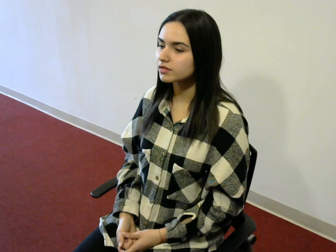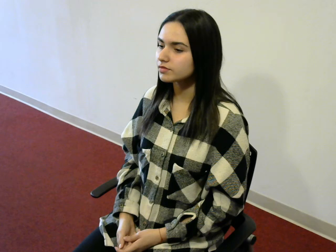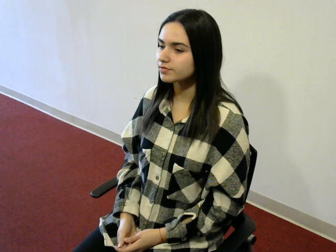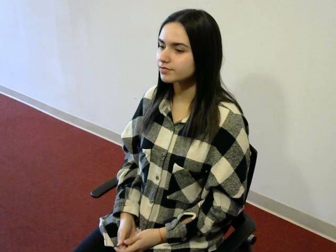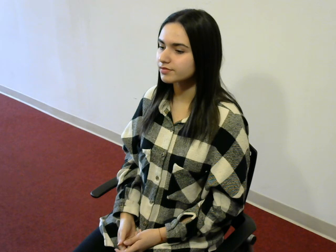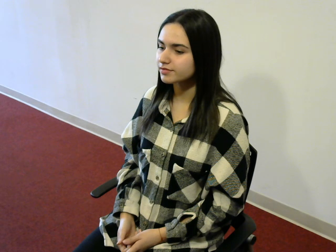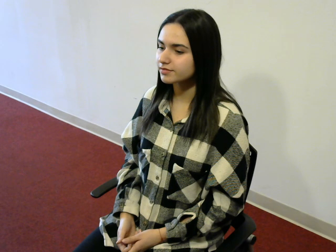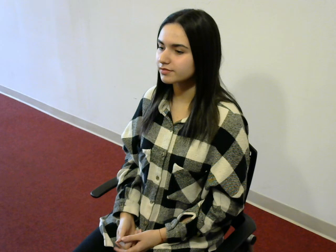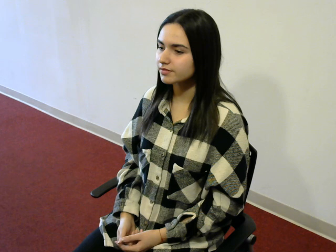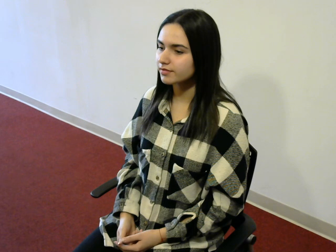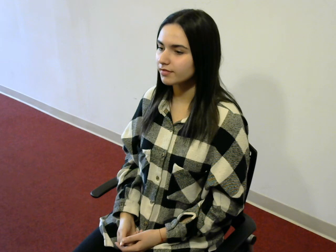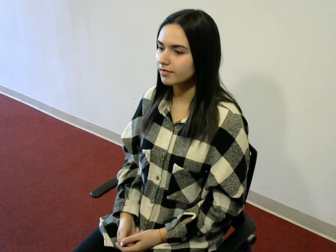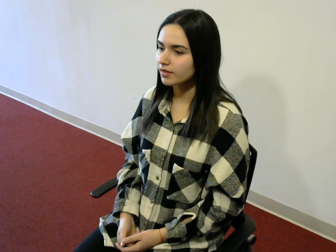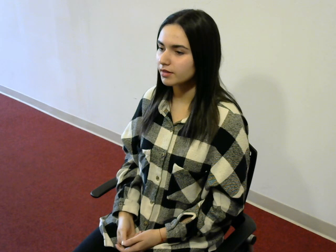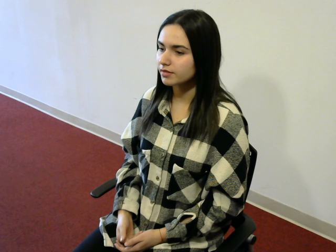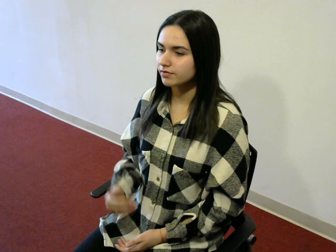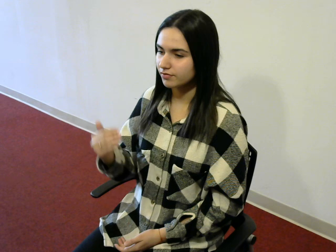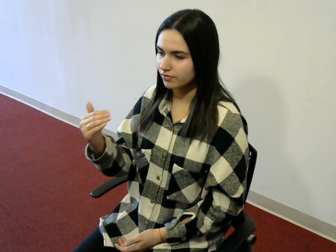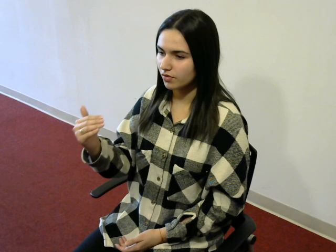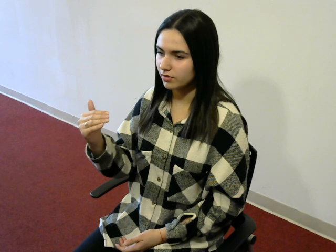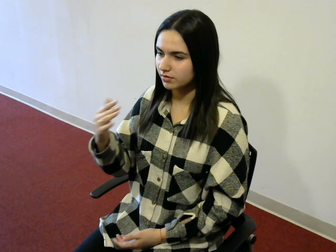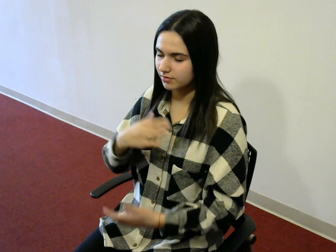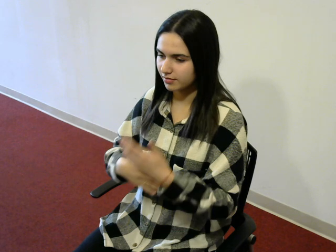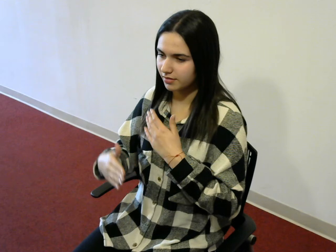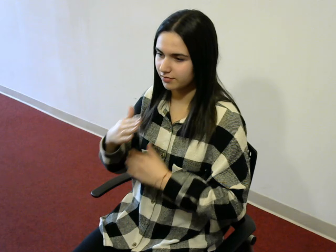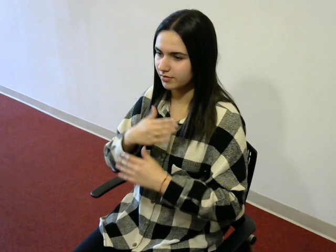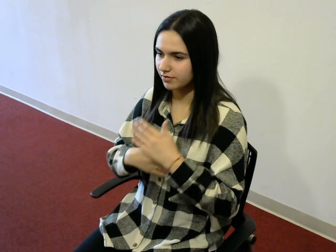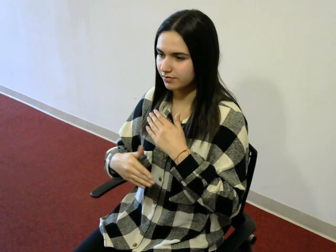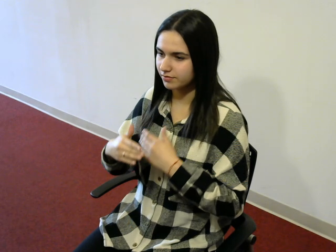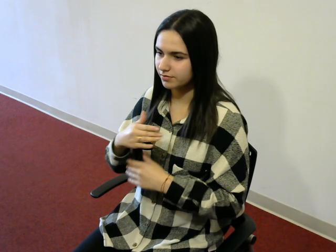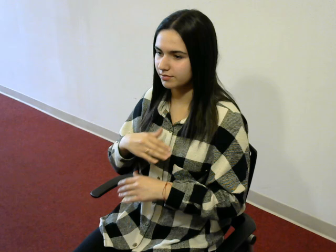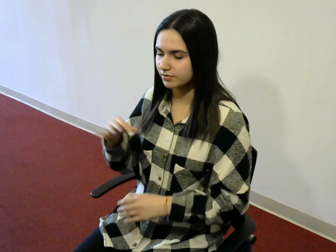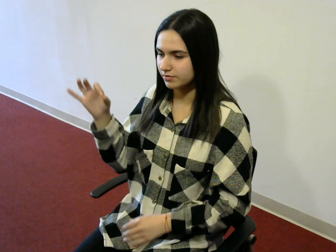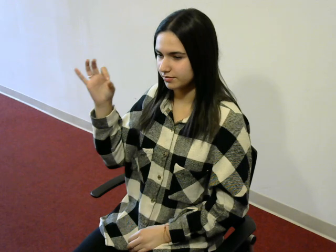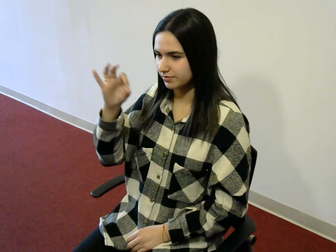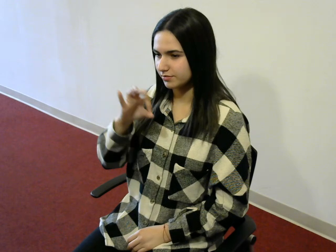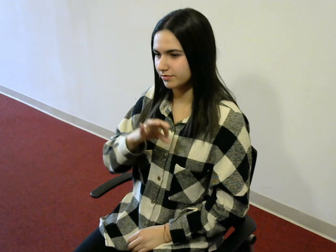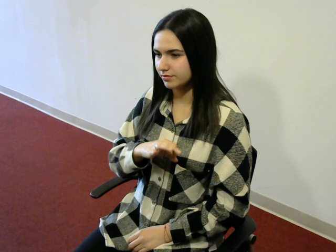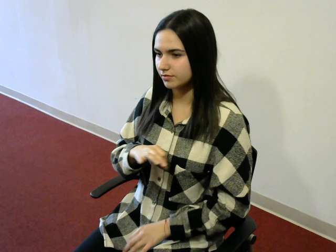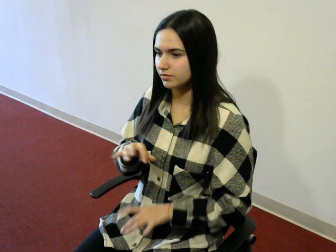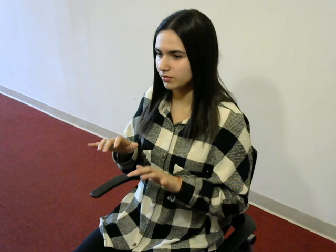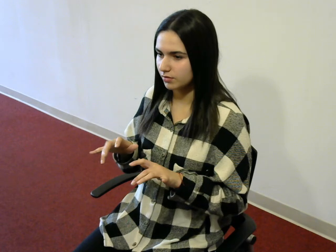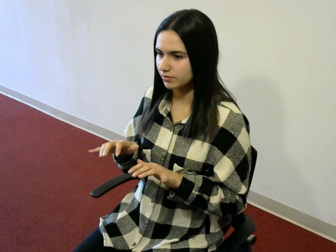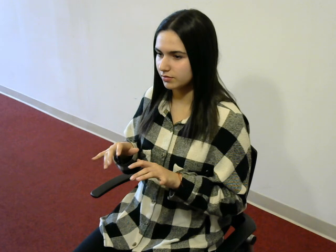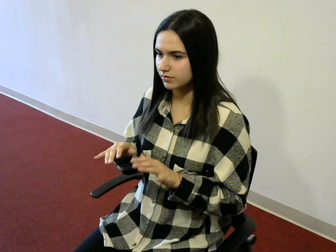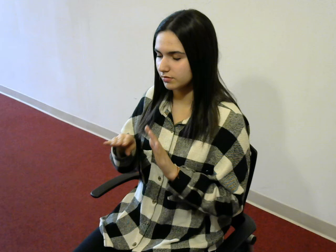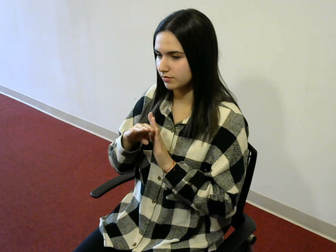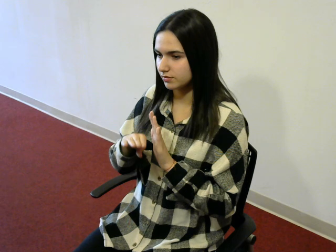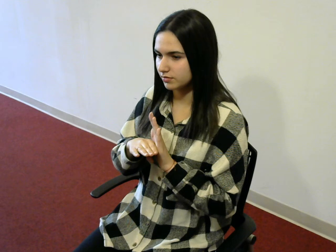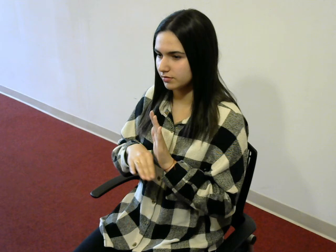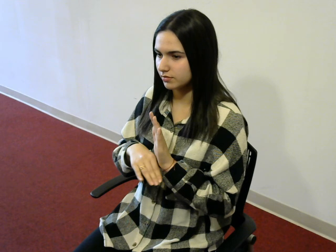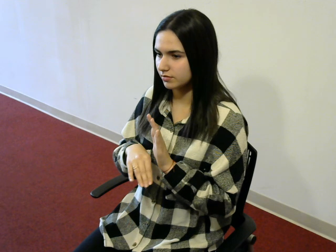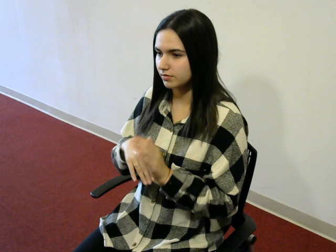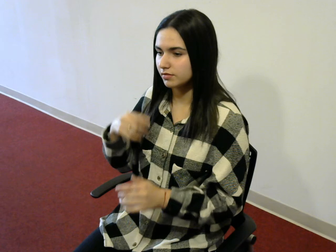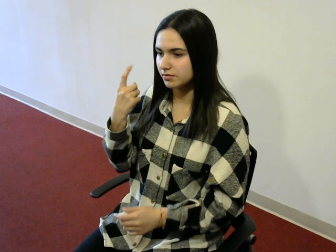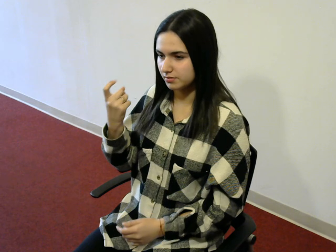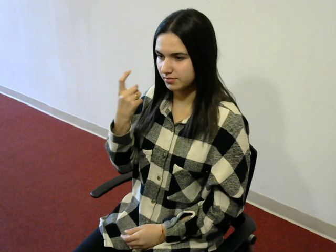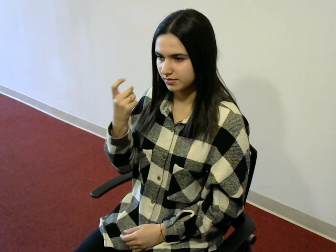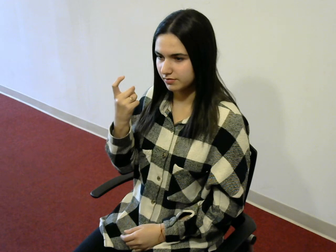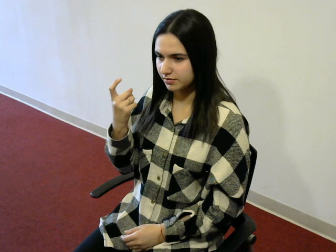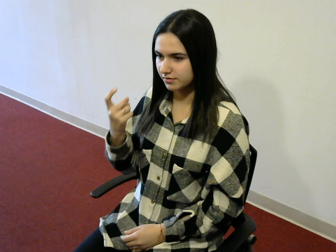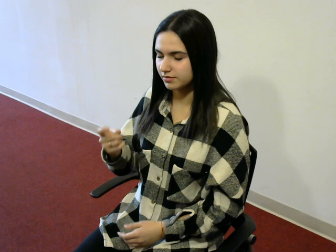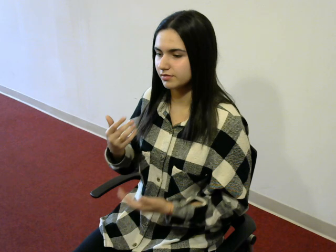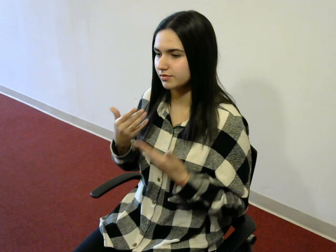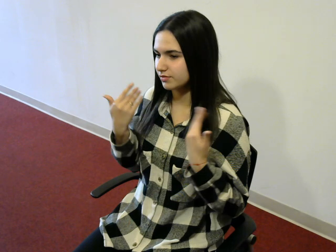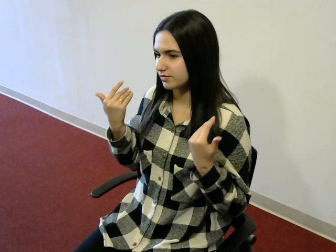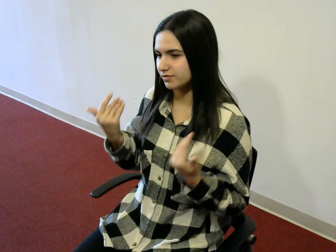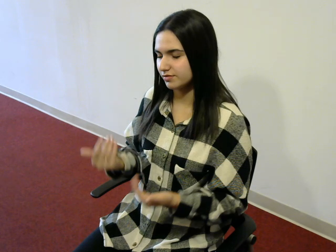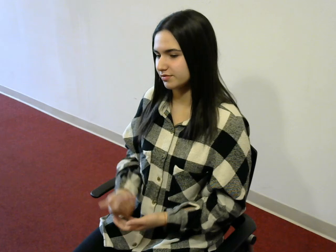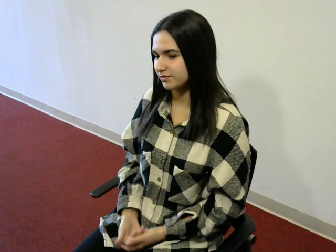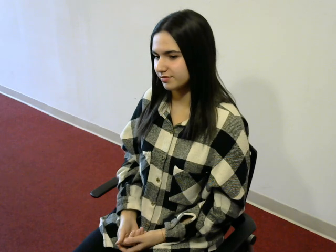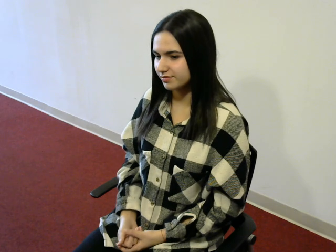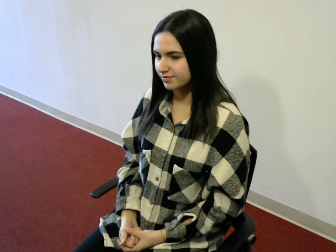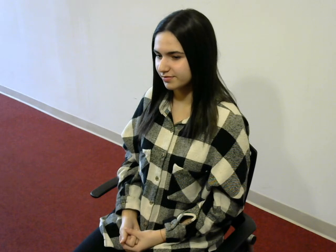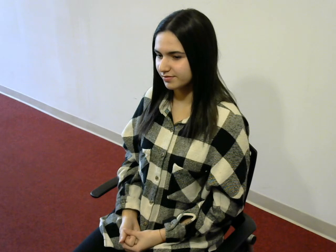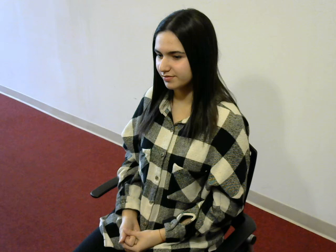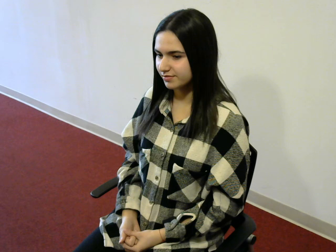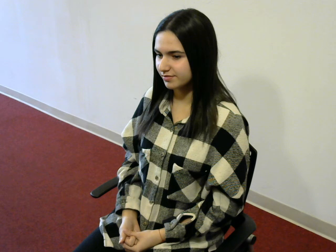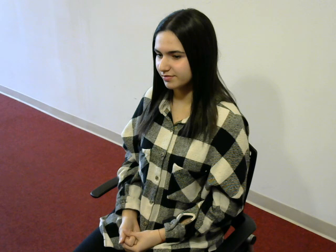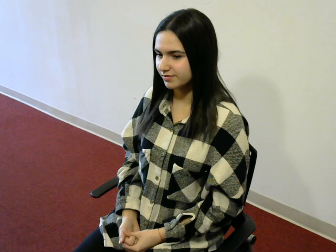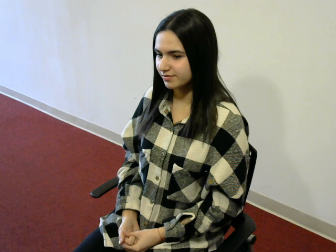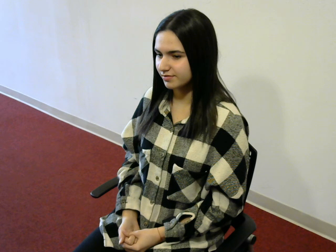Sizin əlilliyiniz haqqınızda sistemdə məlumat yoxdur